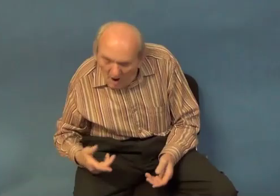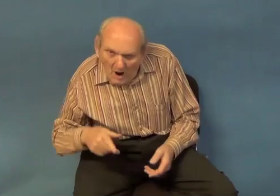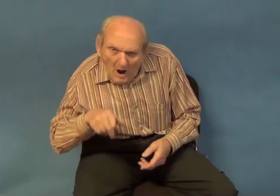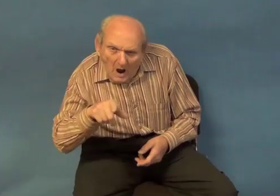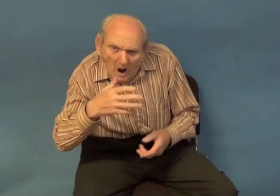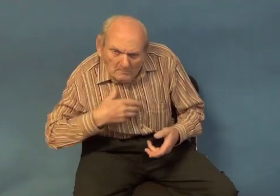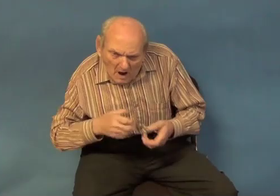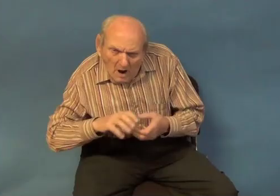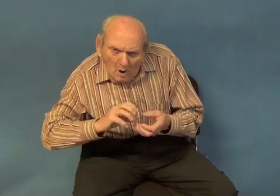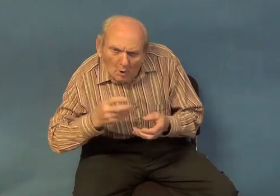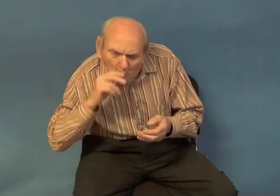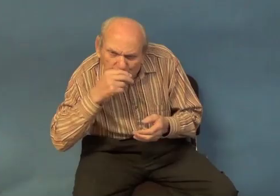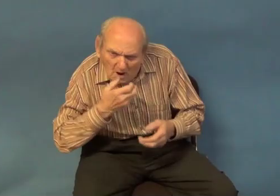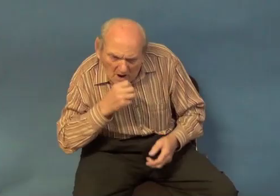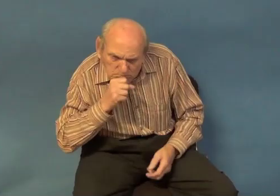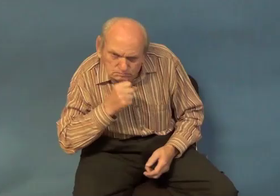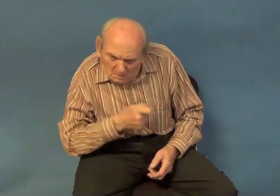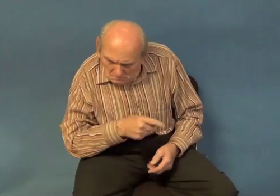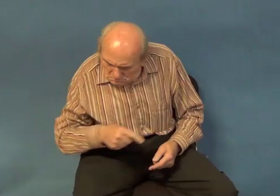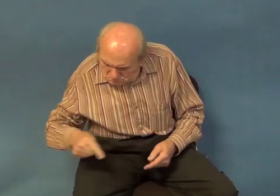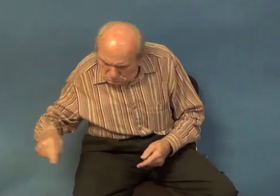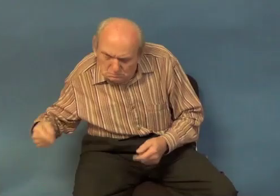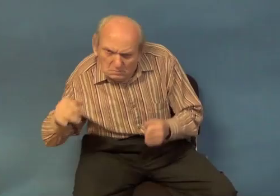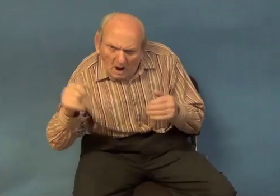Miał trzy kosze pełne gruszek do jedzenia, a tu nagle brakuje jednego kosza.